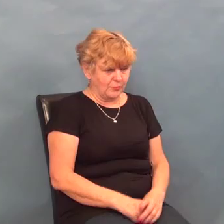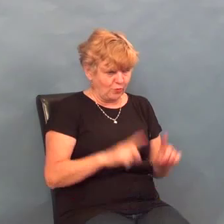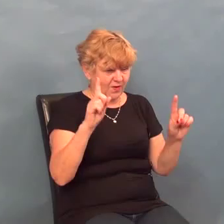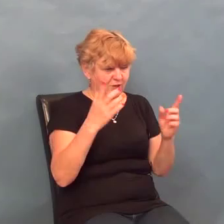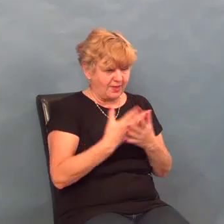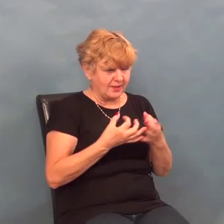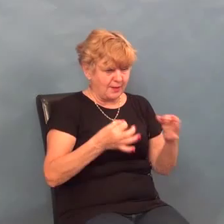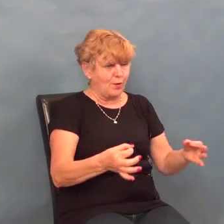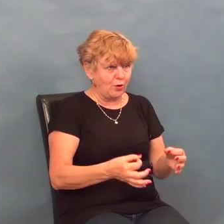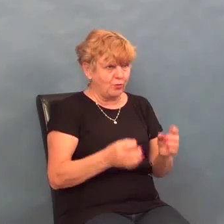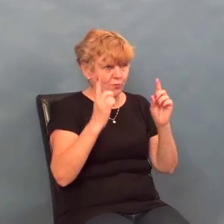Uwaga na samochód.